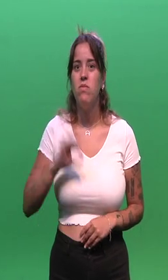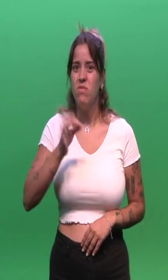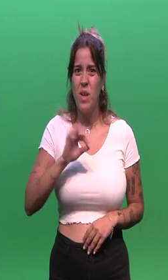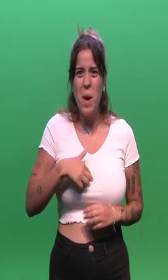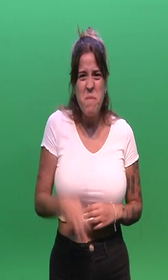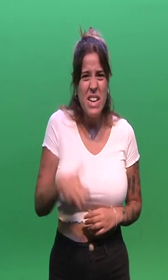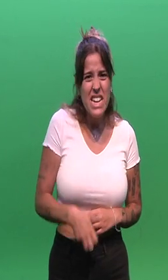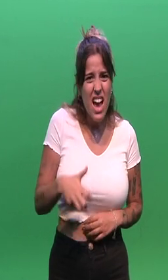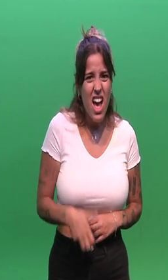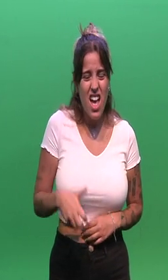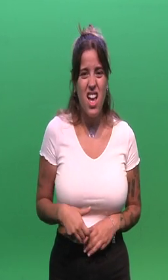Sí, em pica aquí sota.